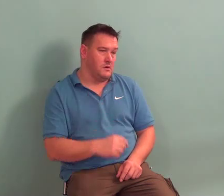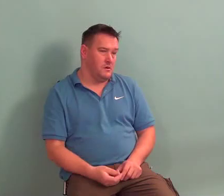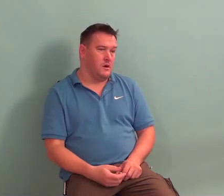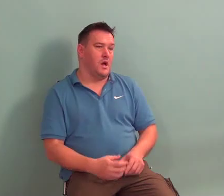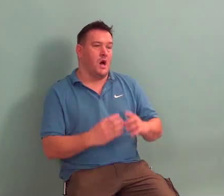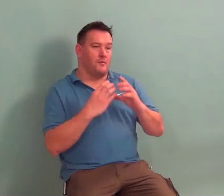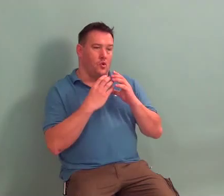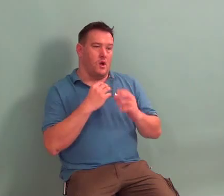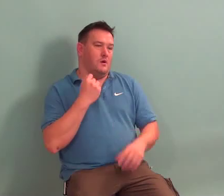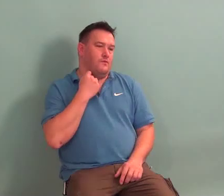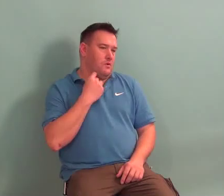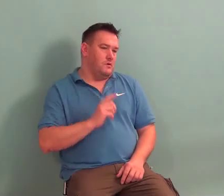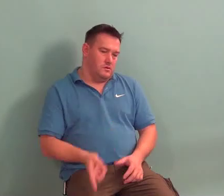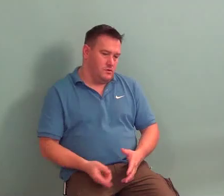Nie wolno jeść hamburgera i pić wódki.